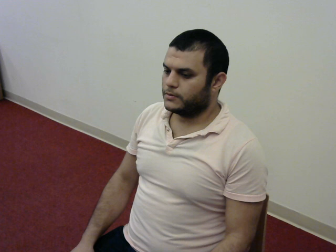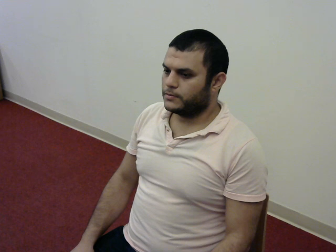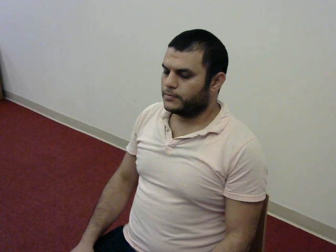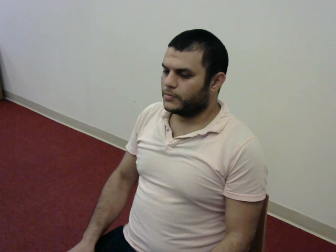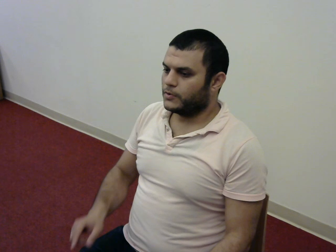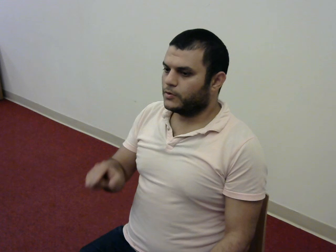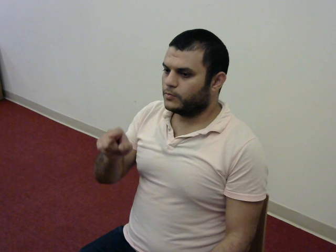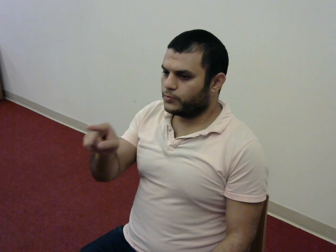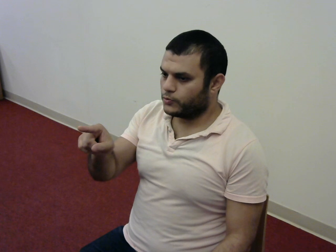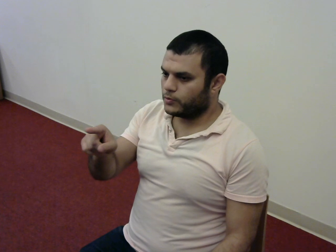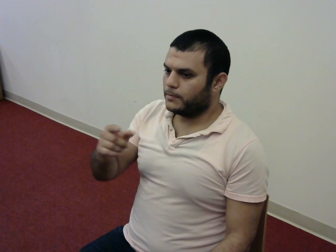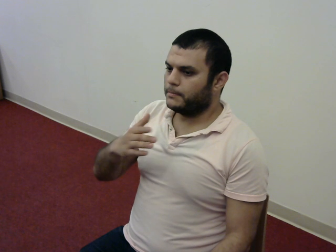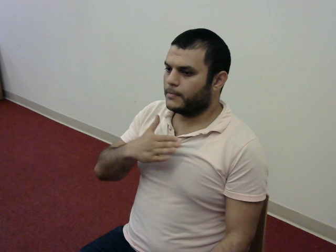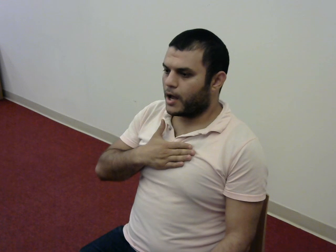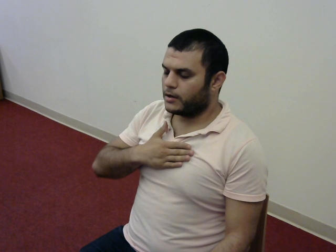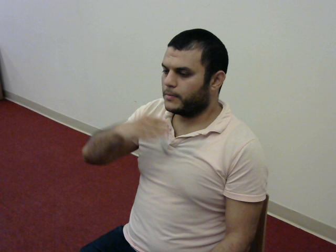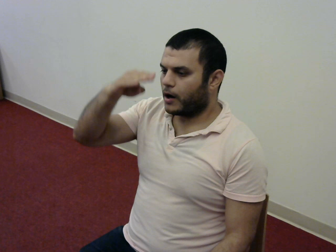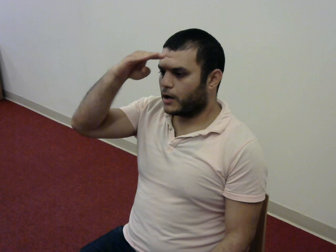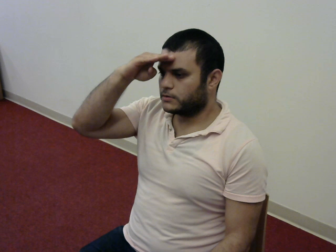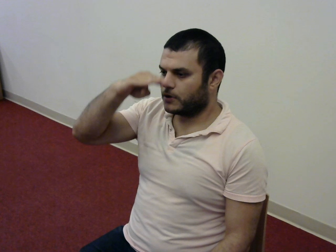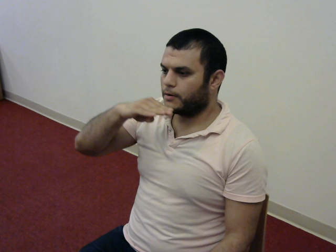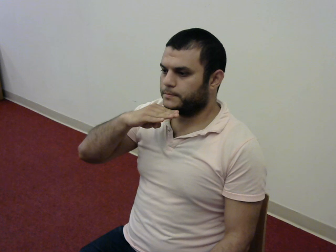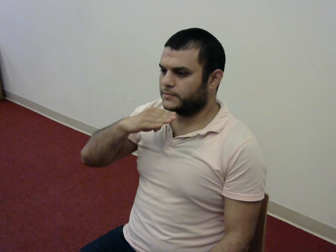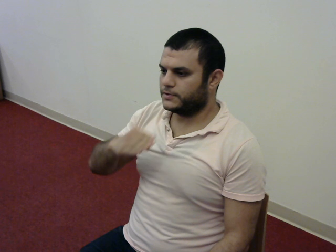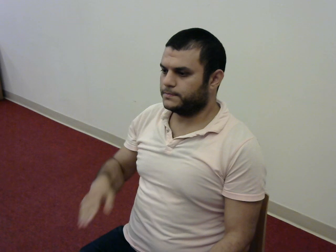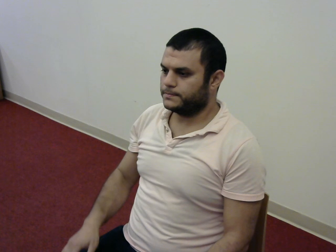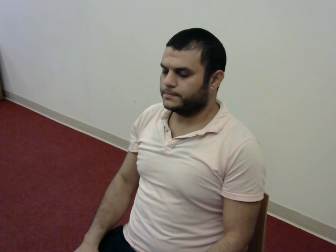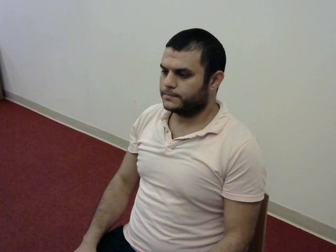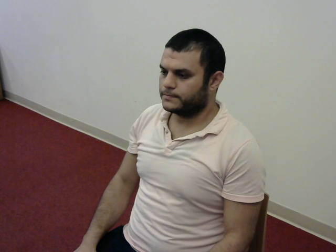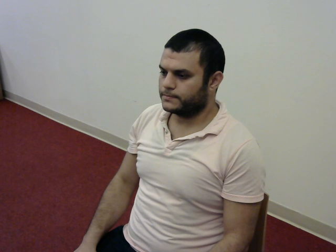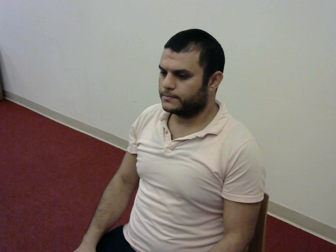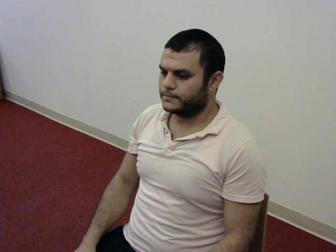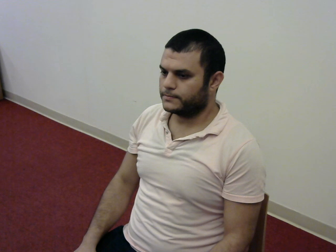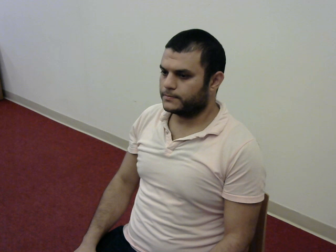Bu mənim atamdır